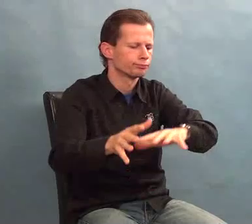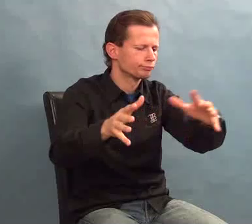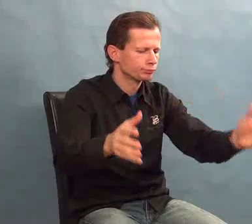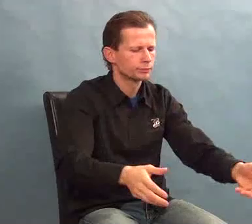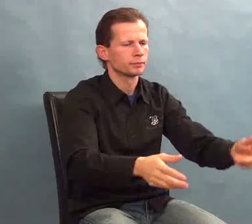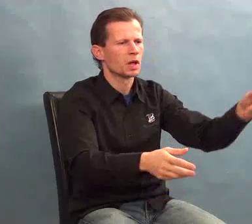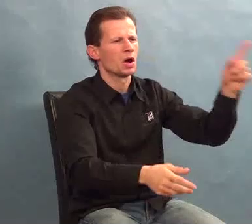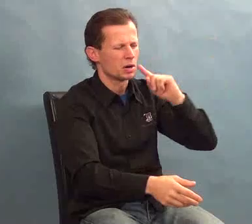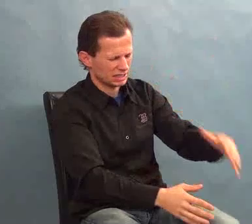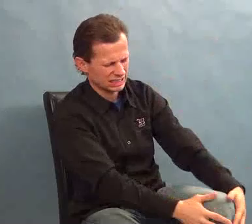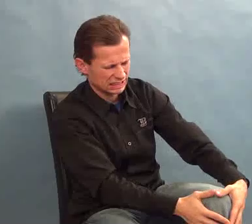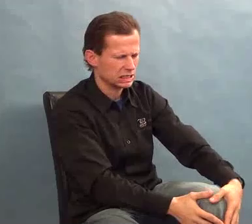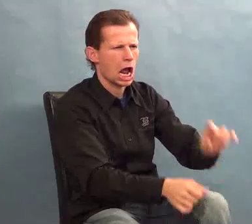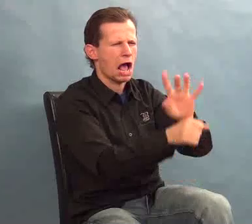Chłopca boli kolano, ale nie ma na nim krwi.